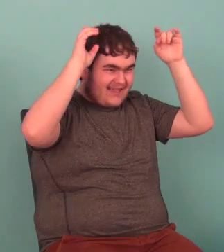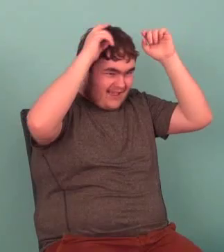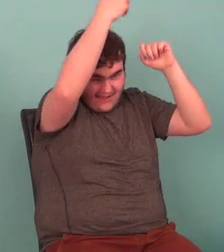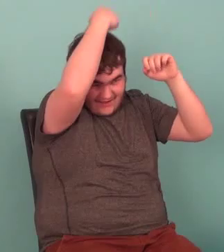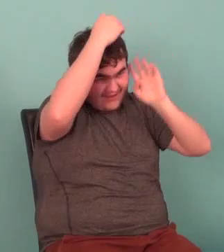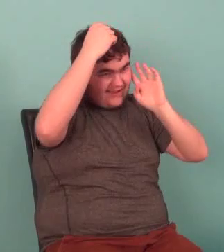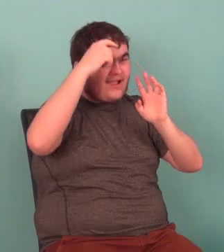Chłopiec siedzi na jego łbie.